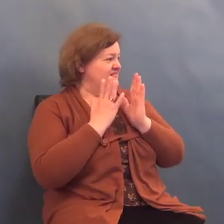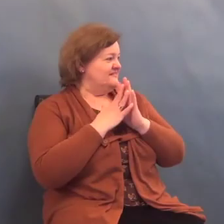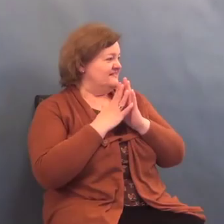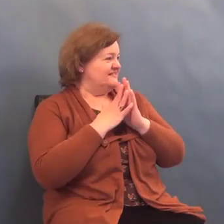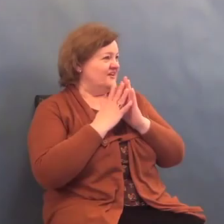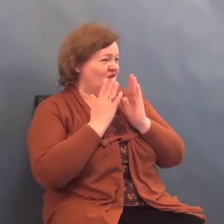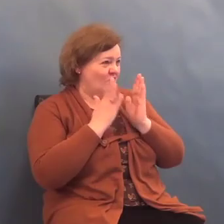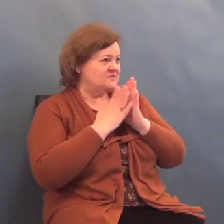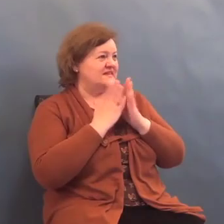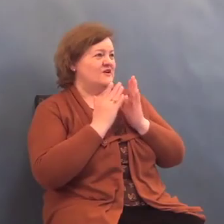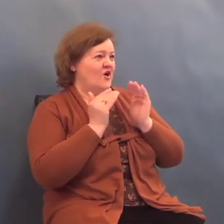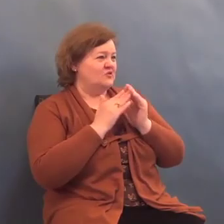Tylko dom, dom.